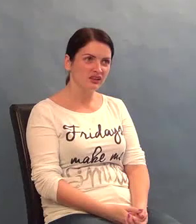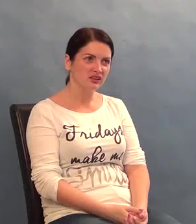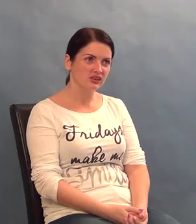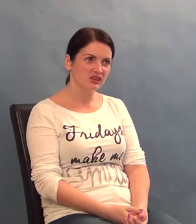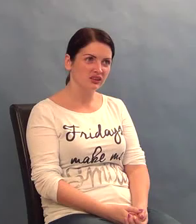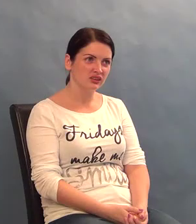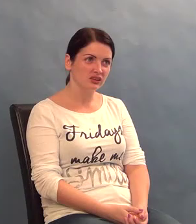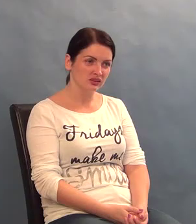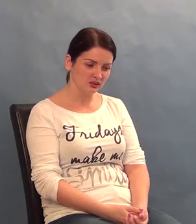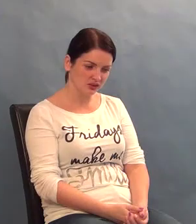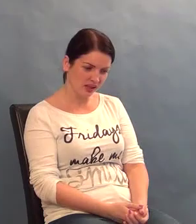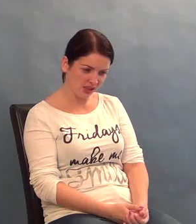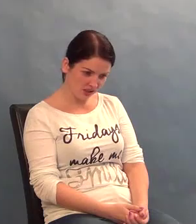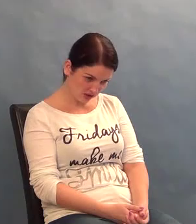Po godzinie szóstej?